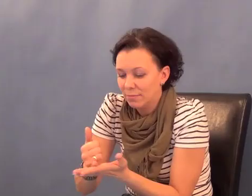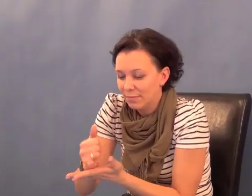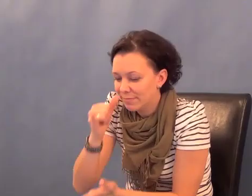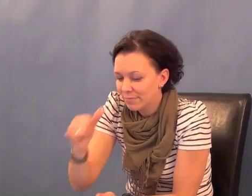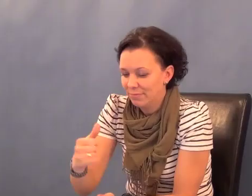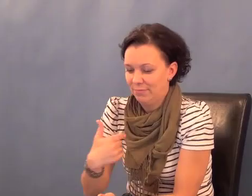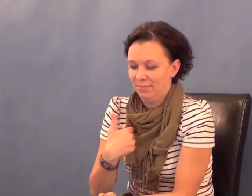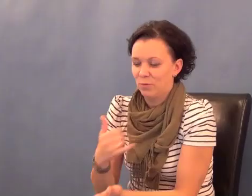Ja na kurs.